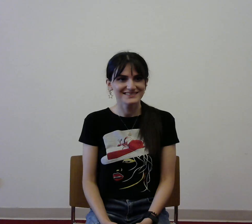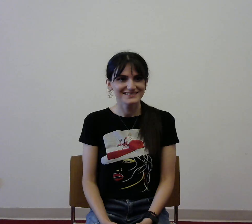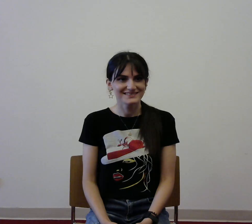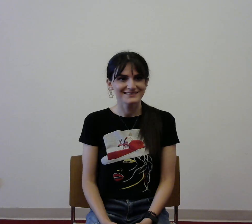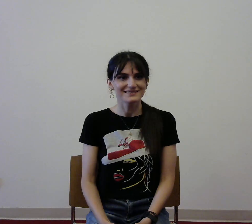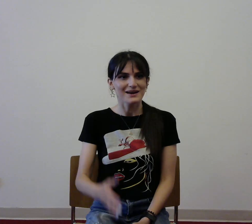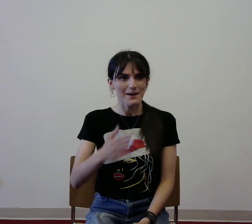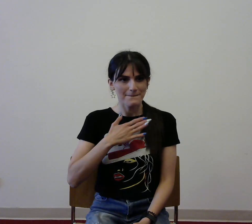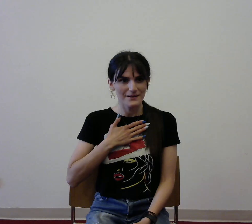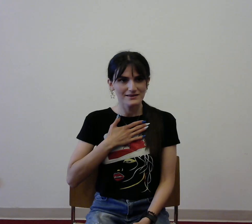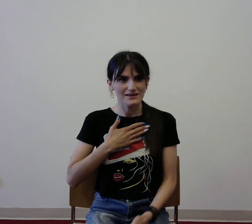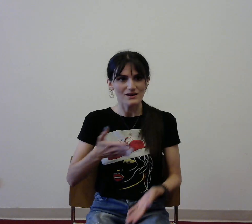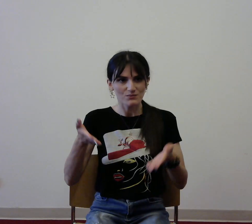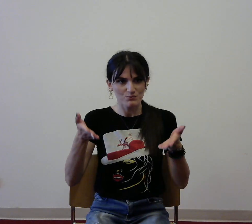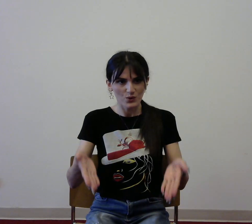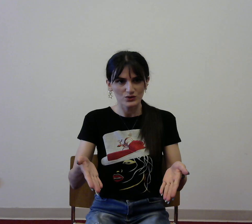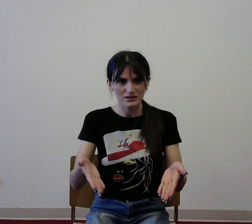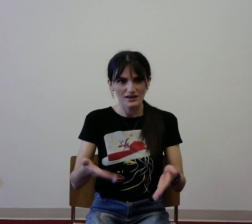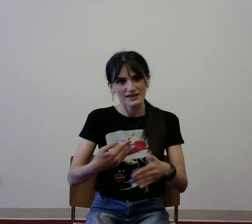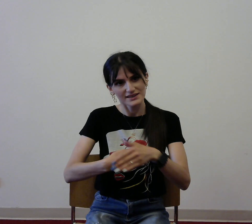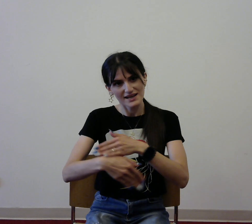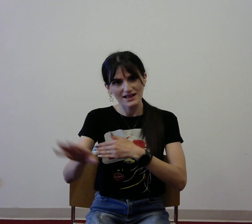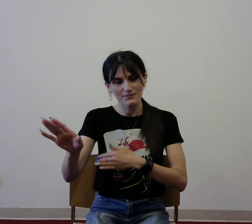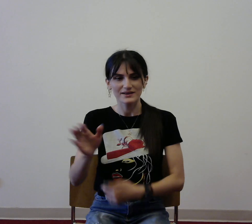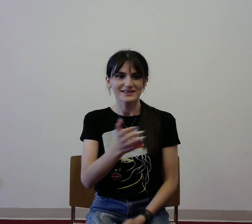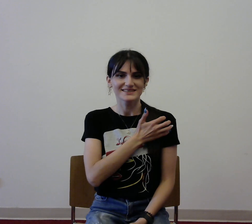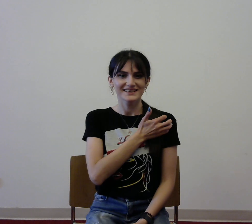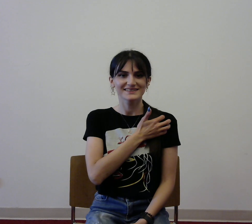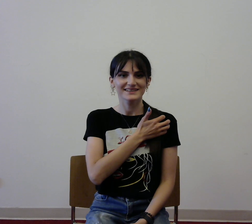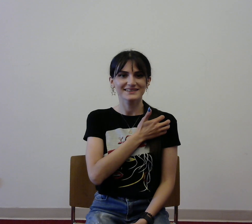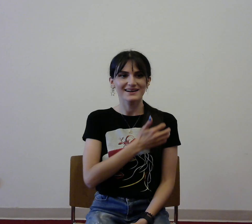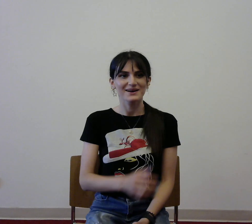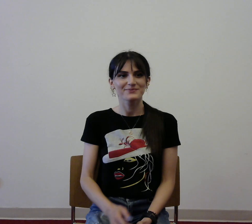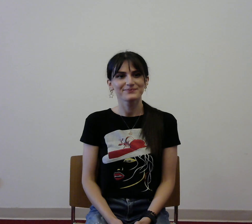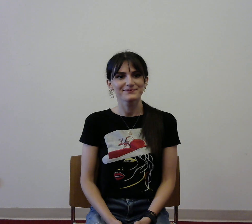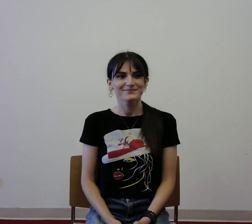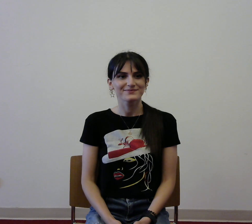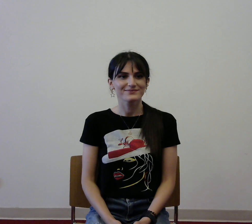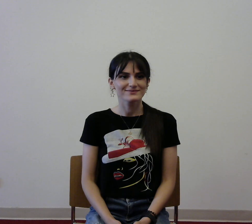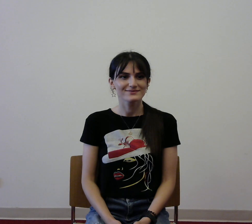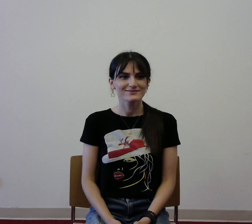Mən burdan getmək istəyirəm